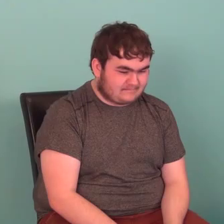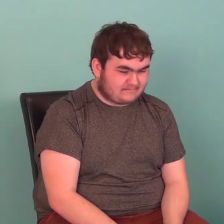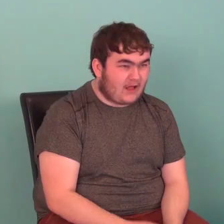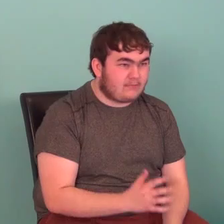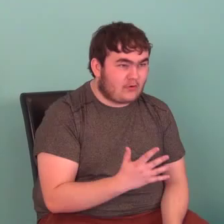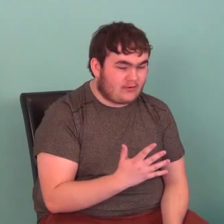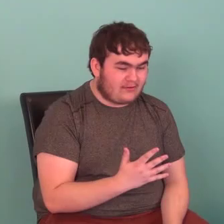Piątego?